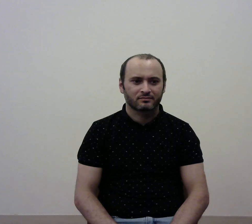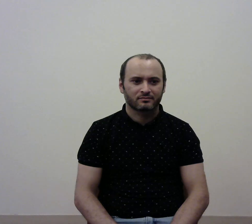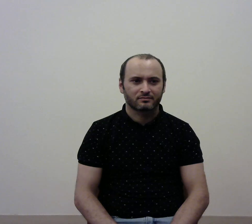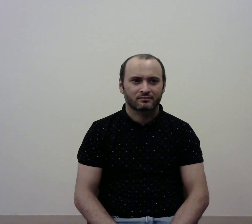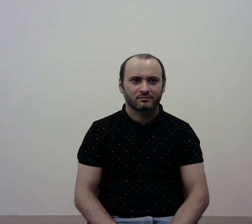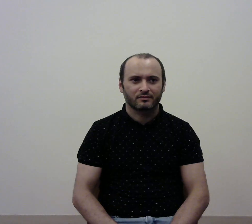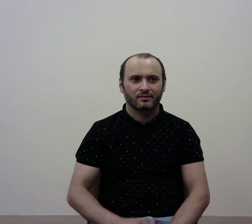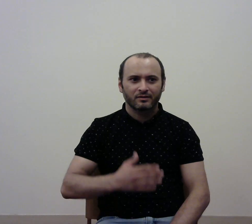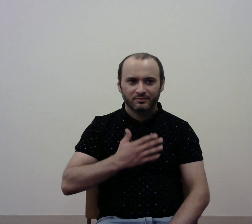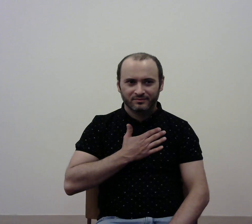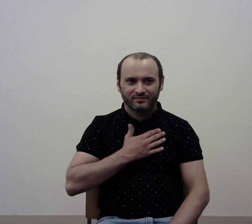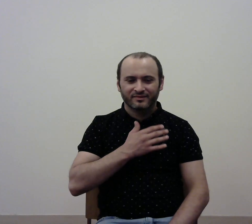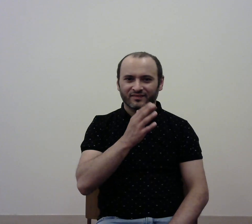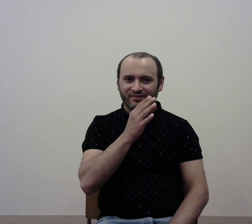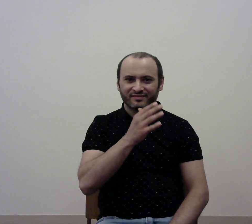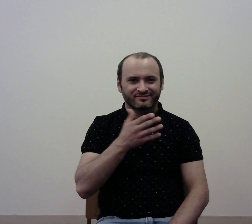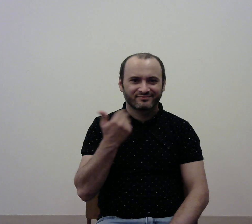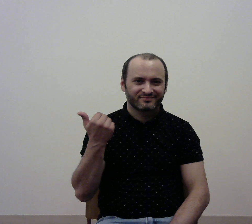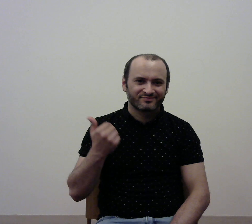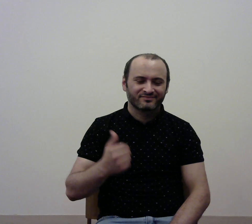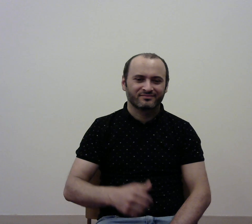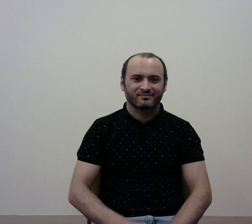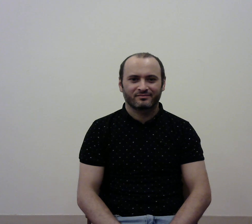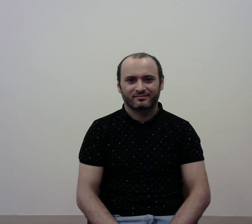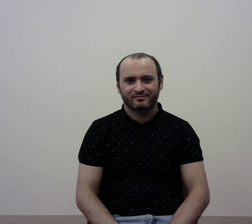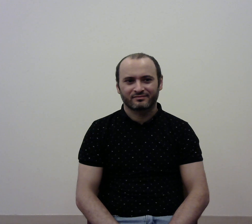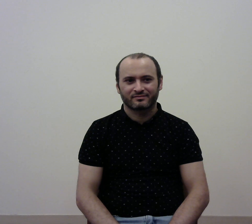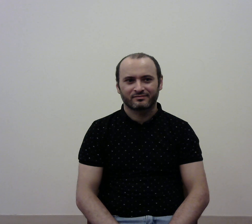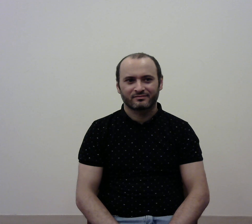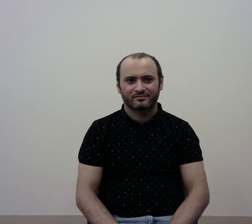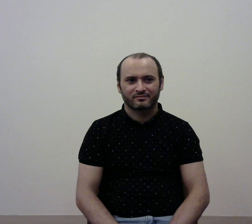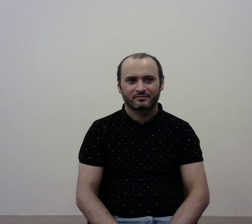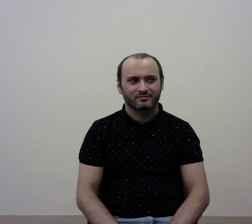Mənim vaxtım yoxdur